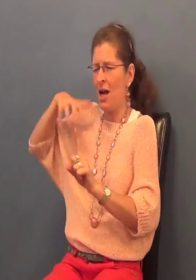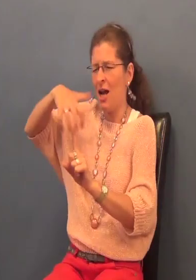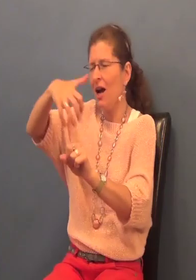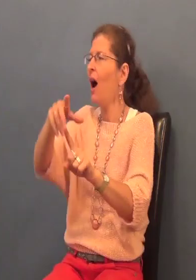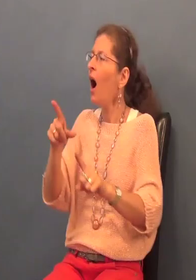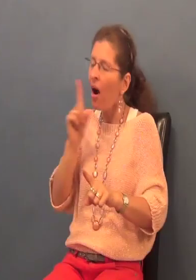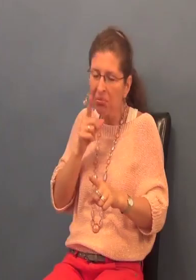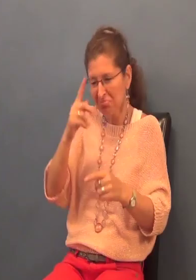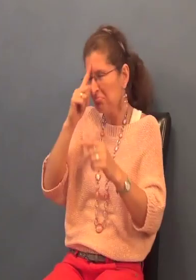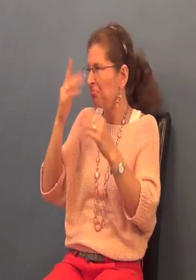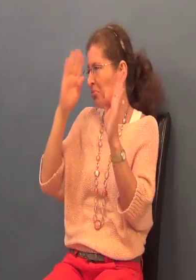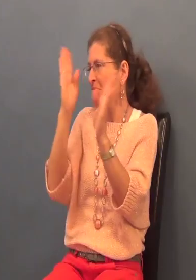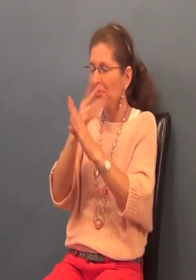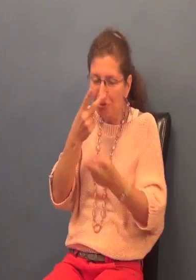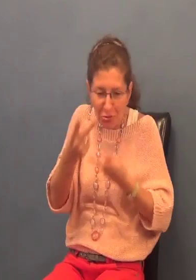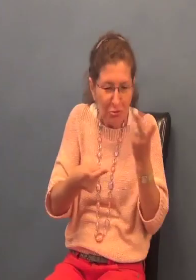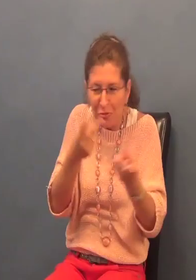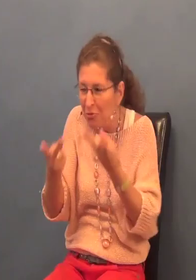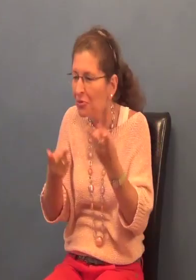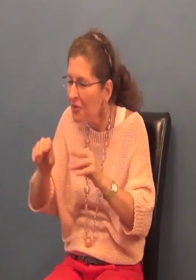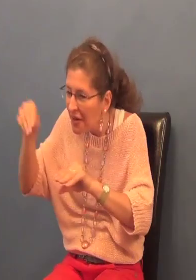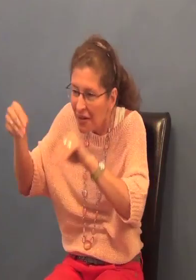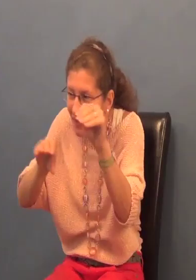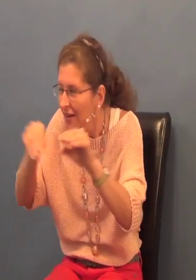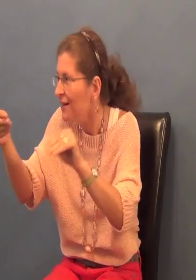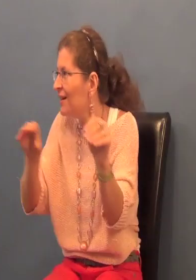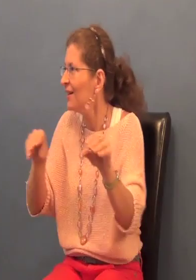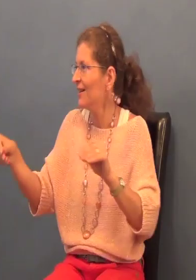Chłopak nie wiedział o niczym, dalej szukał żaby w różnych miejscach.